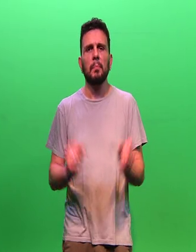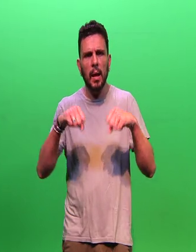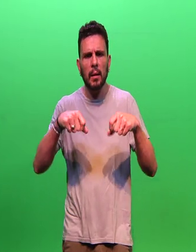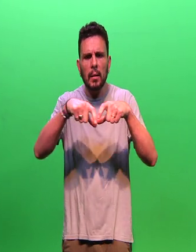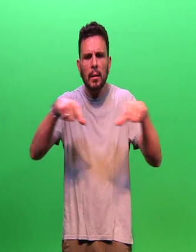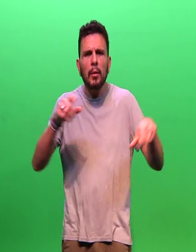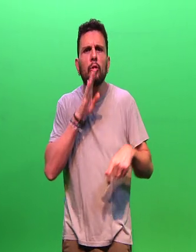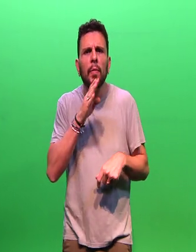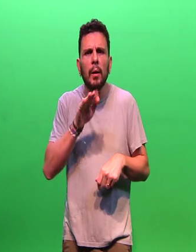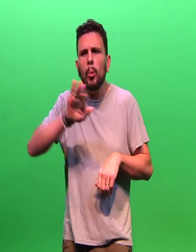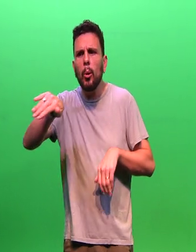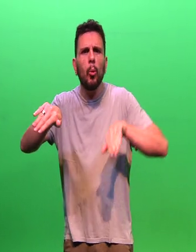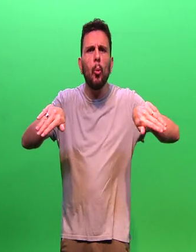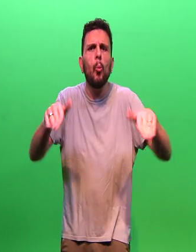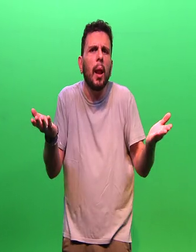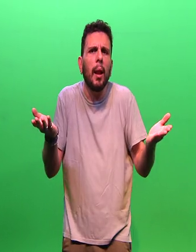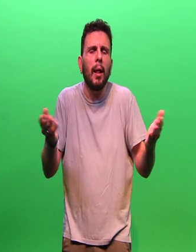D'acord, on és el mostrador? a la dreta o a l'esquerra?